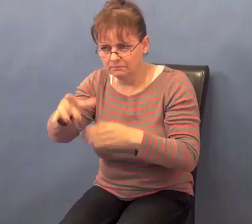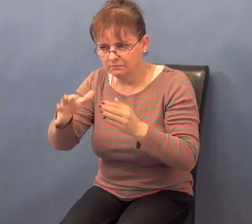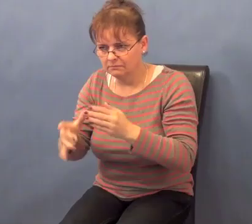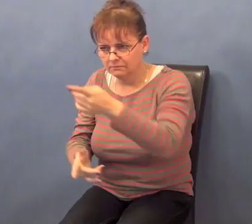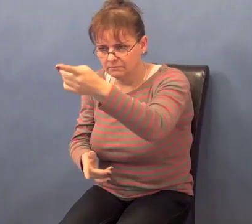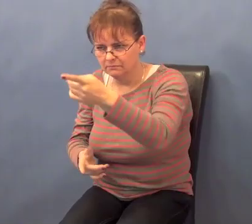U ciebie na schodach jest gorzej.